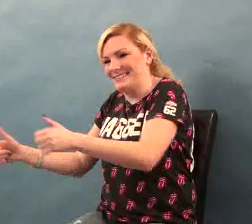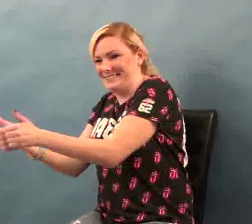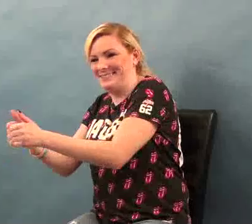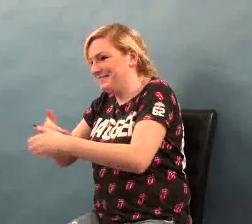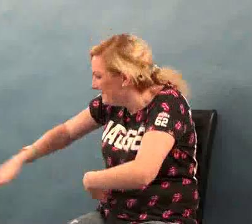Odgania go.